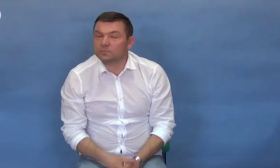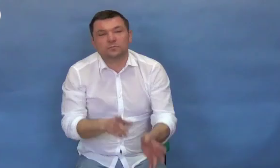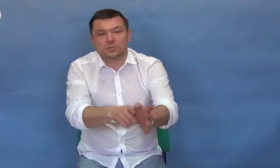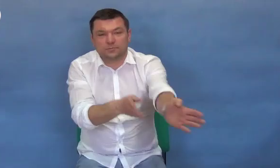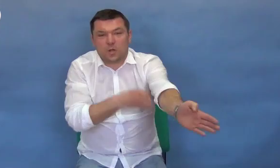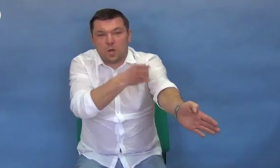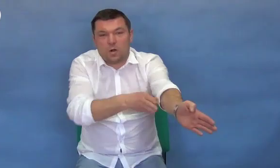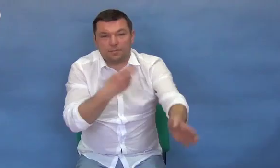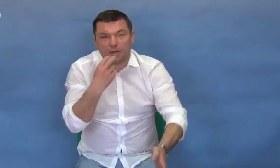Tak samo na kolei jest prąd.